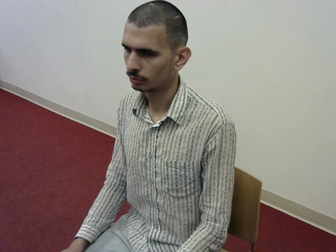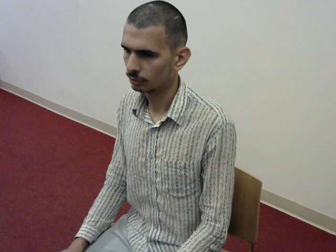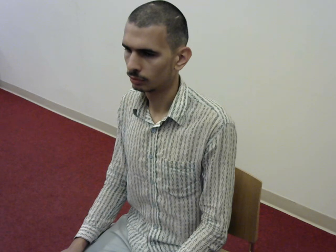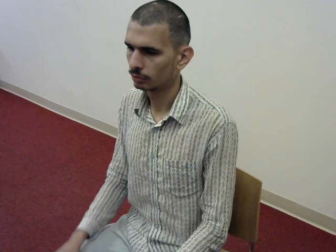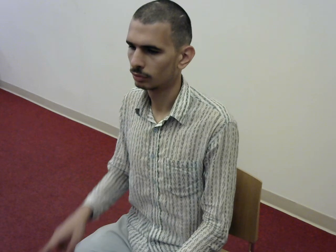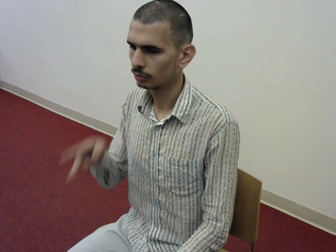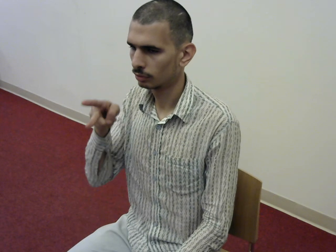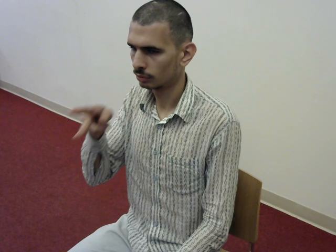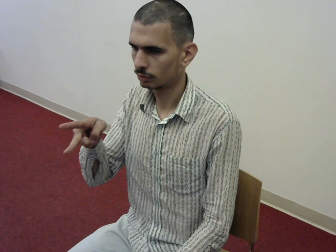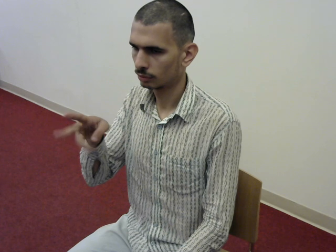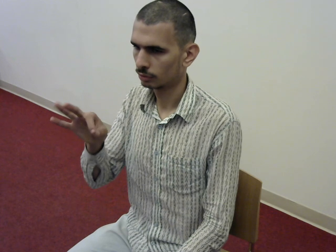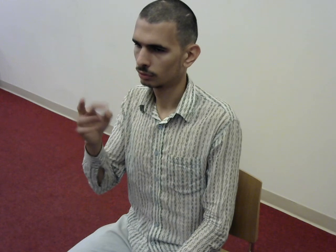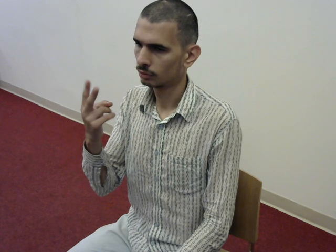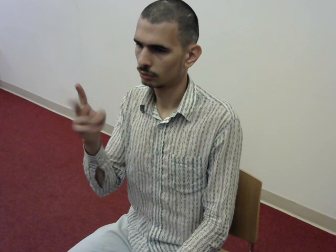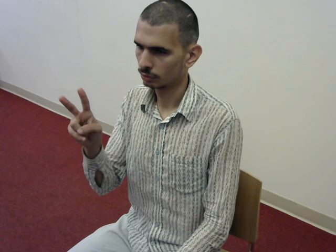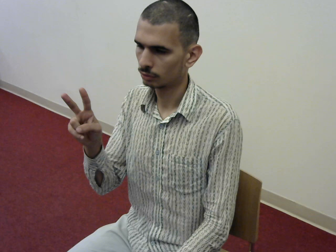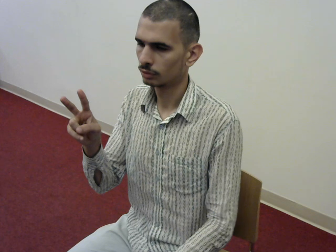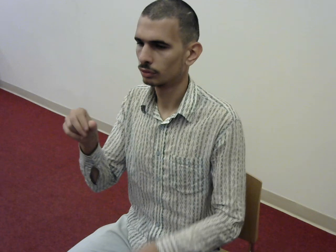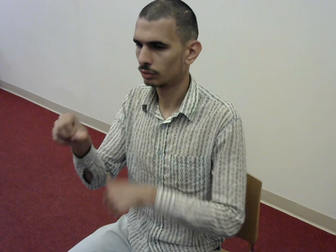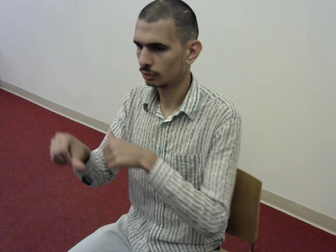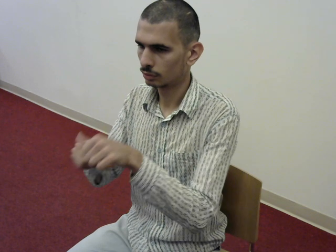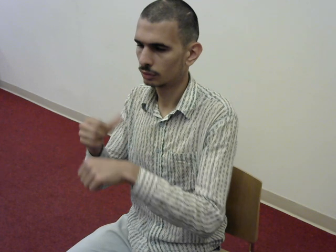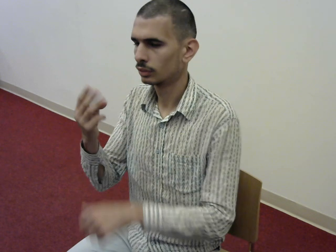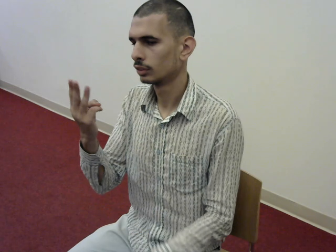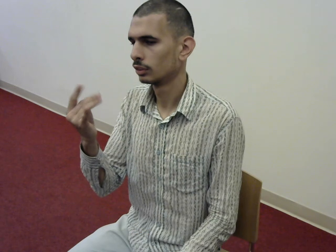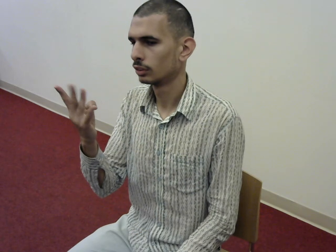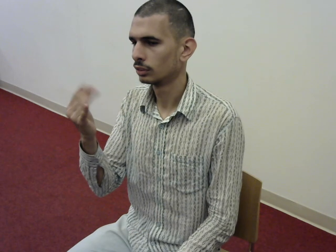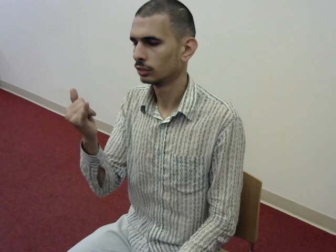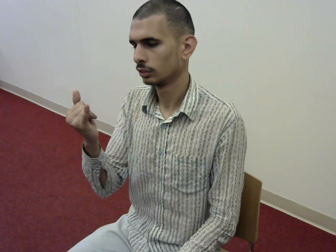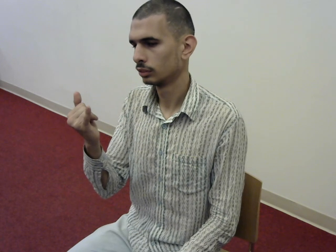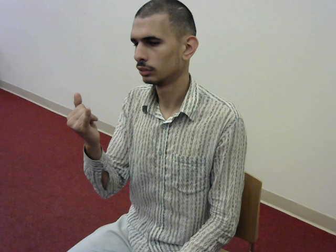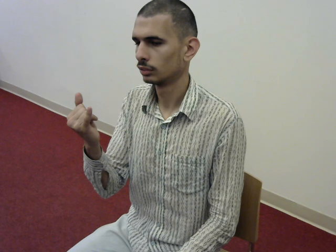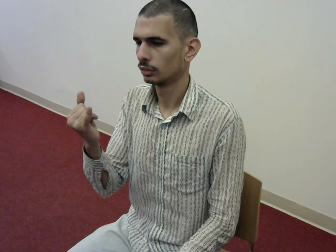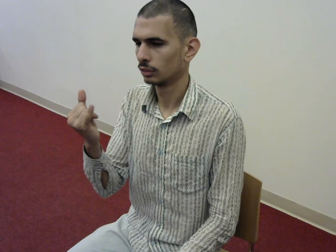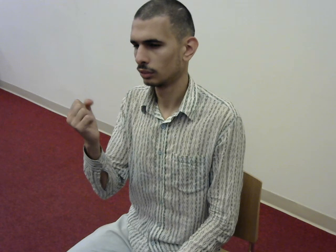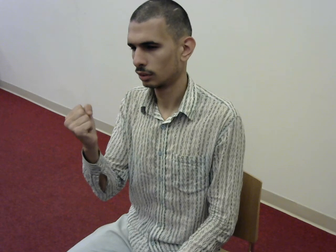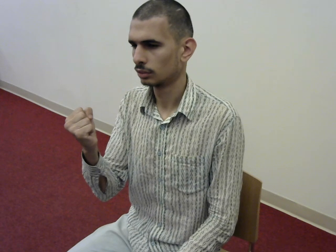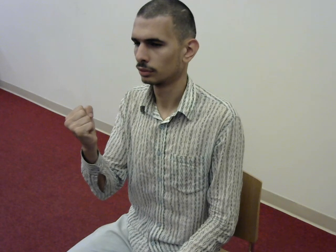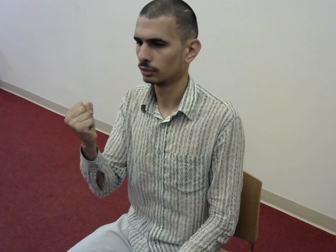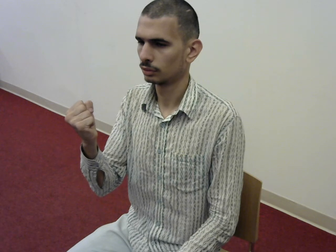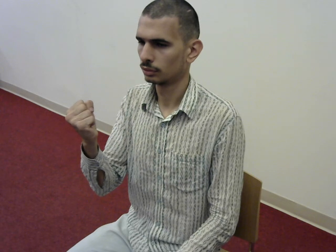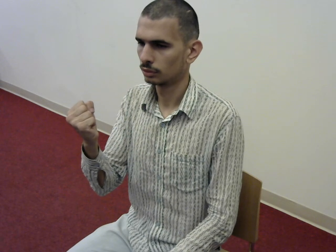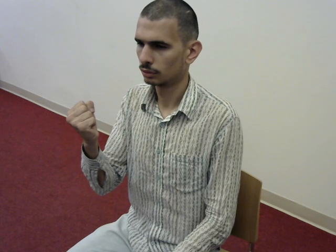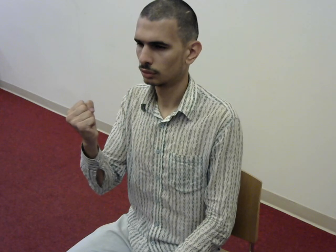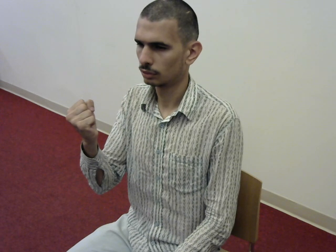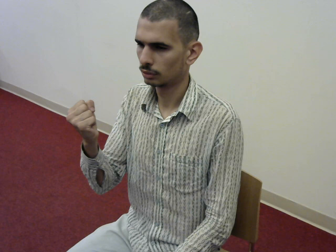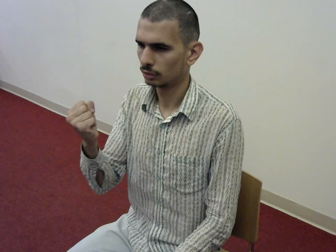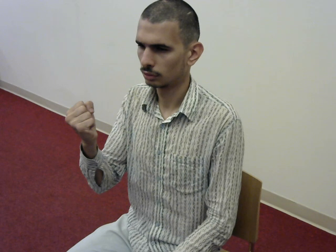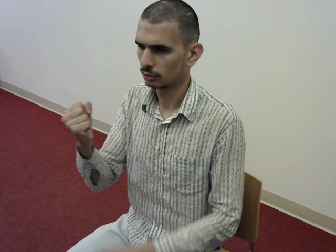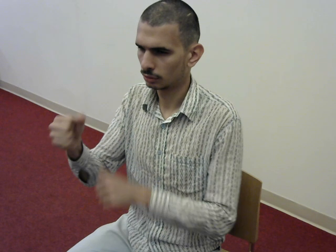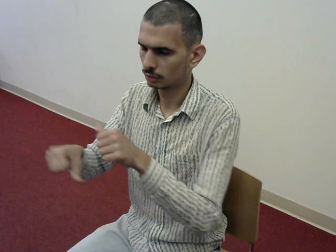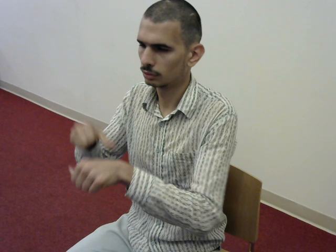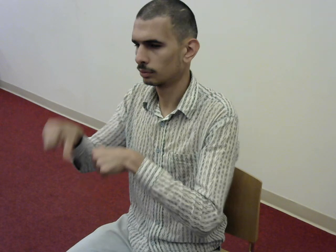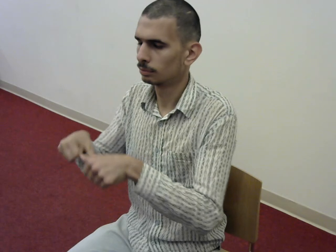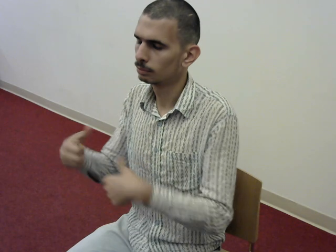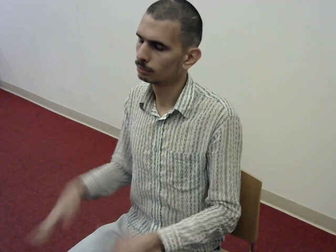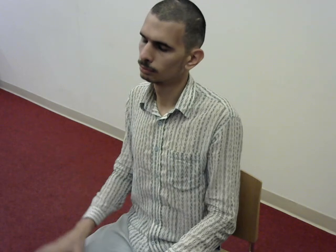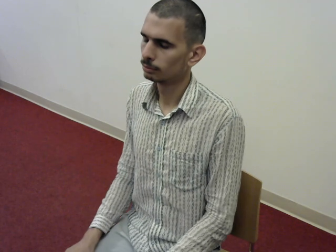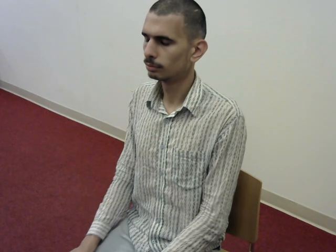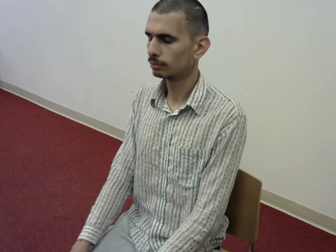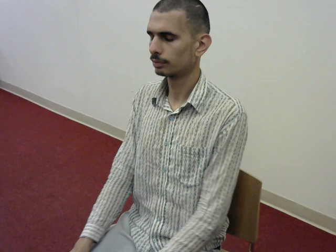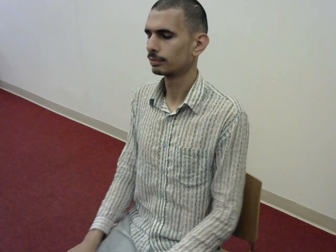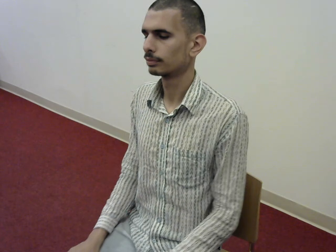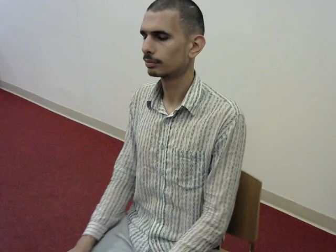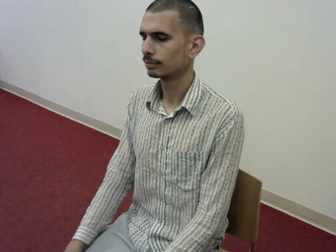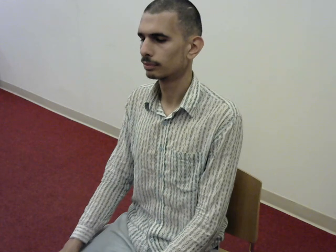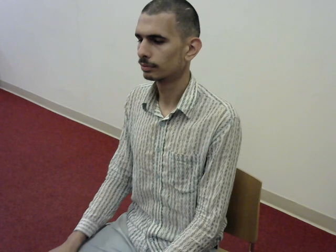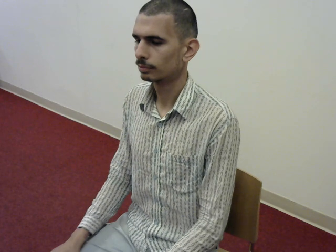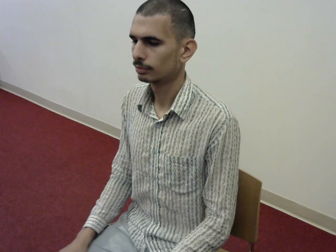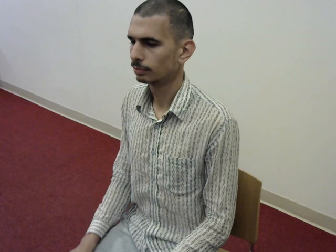2022-ci il Şuşa ilidir